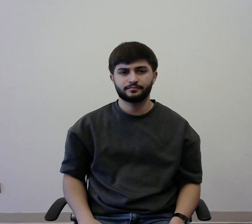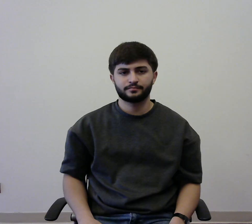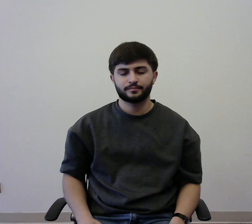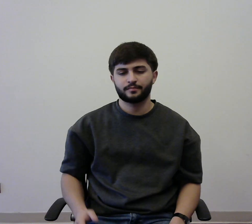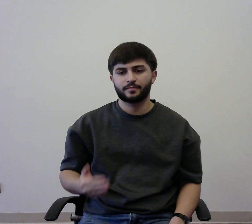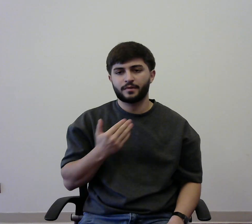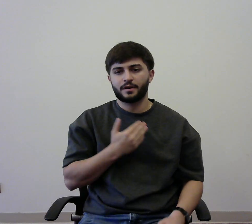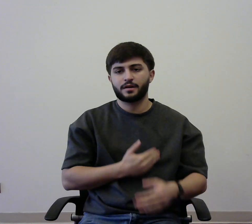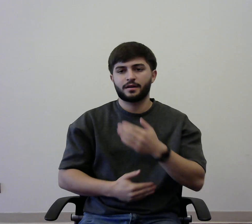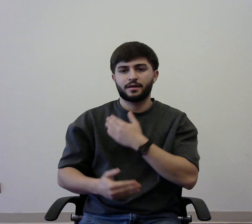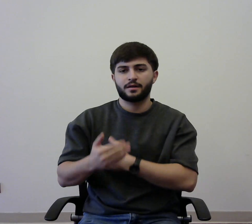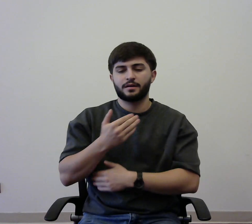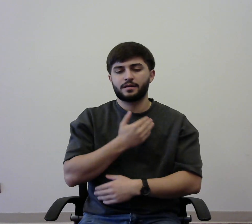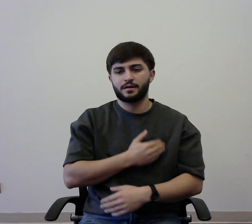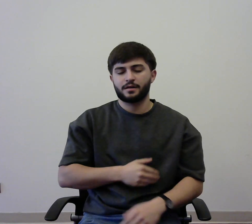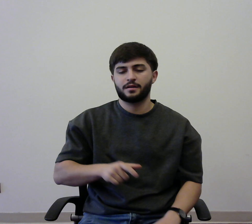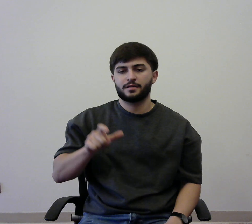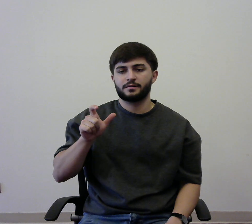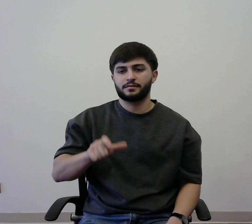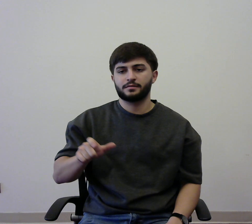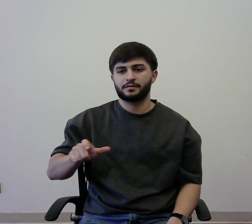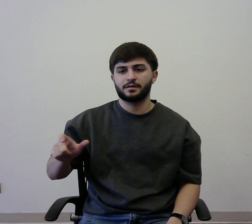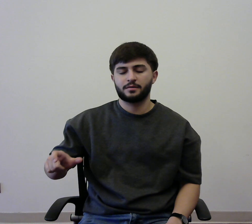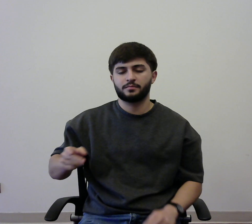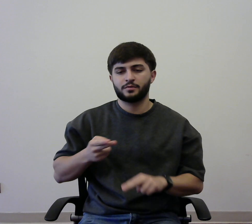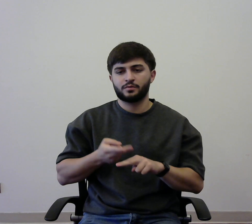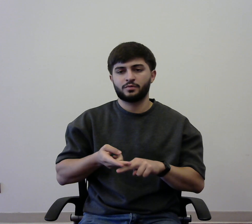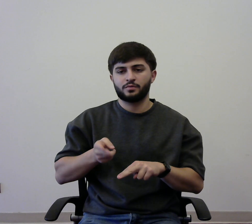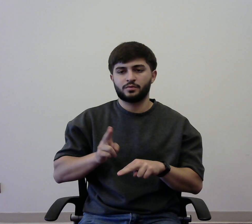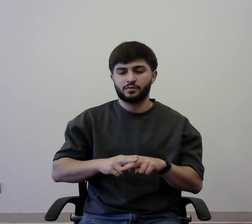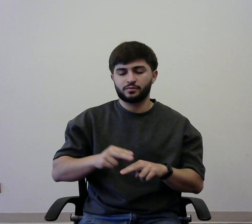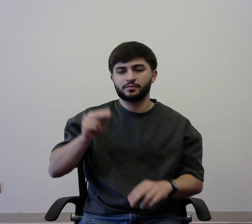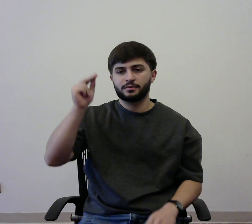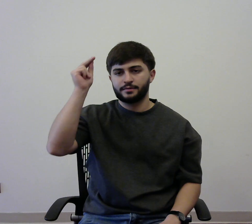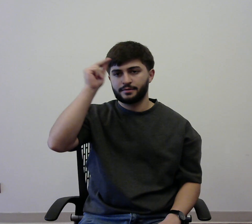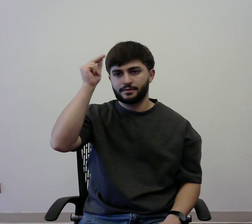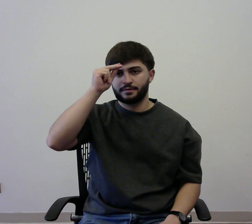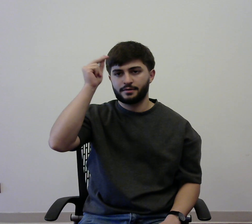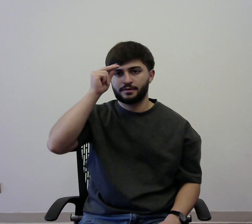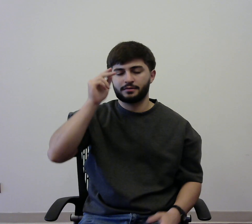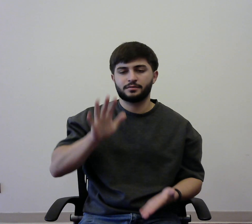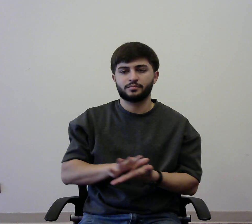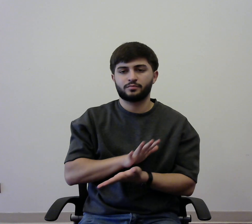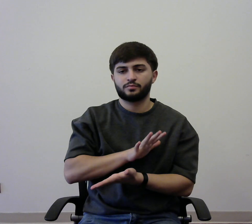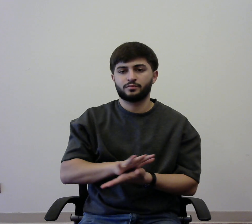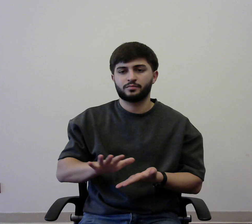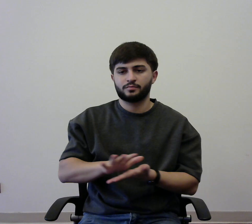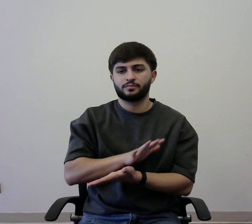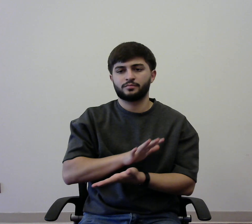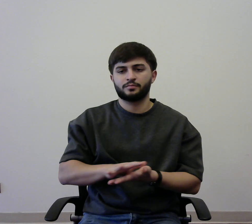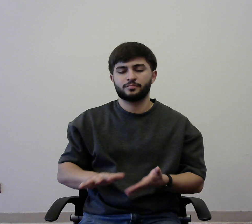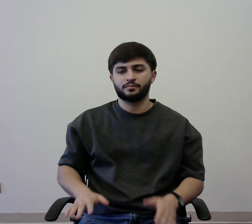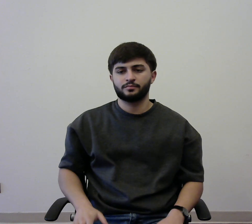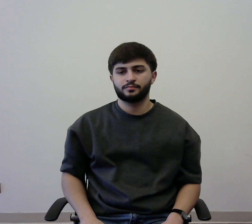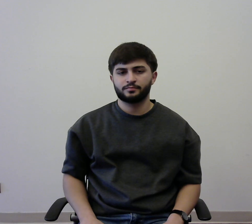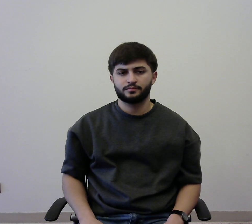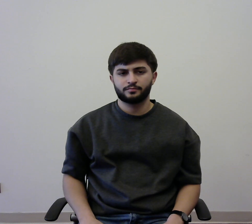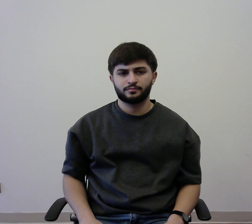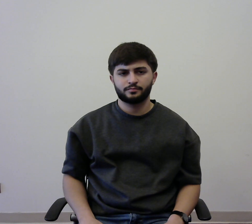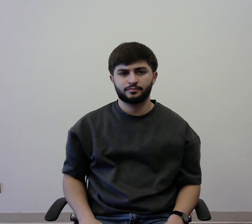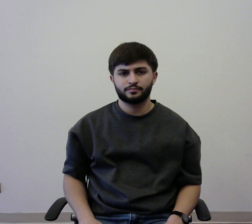Əlilliyi olan şəxslərə təhsil pulsuzdur